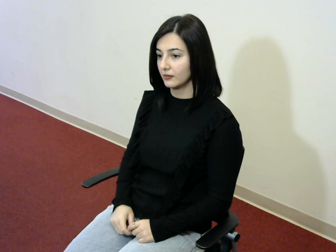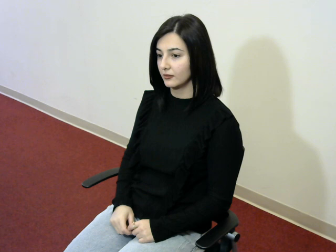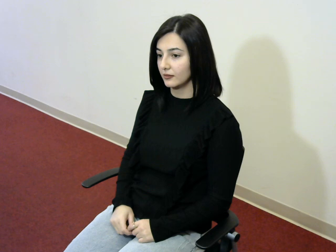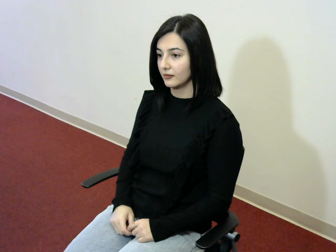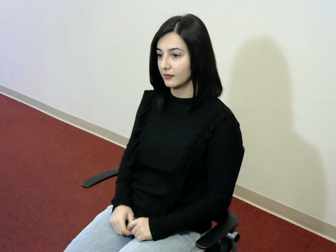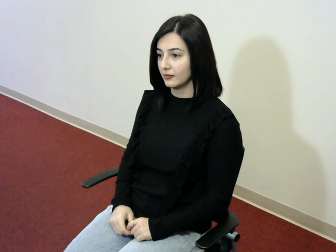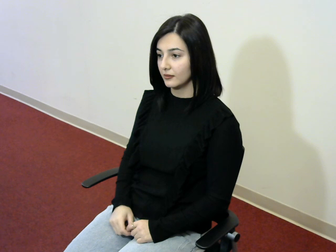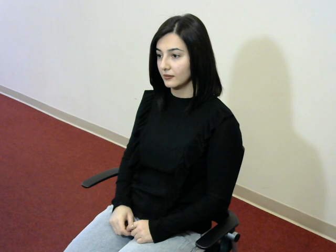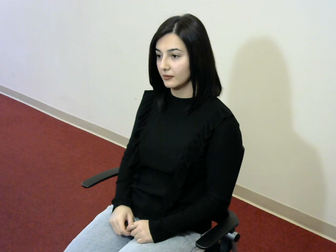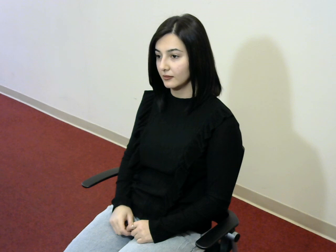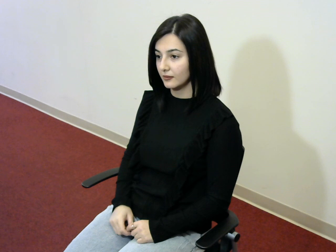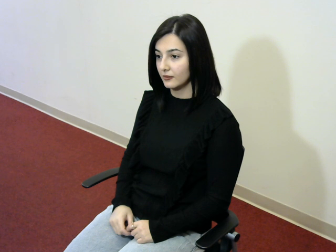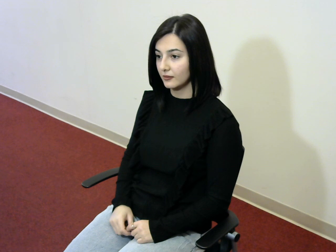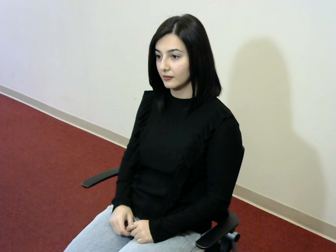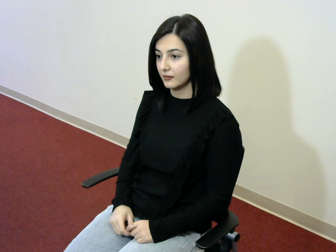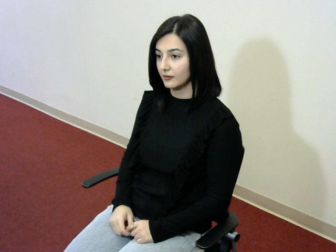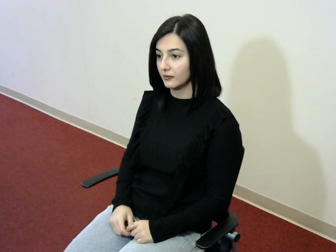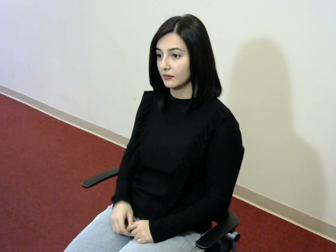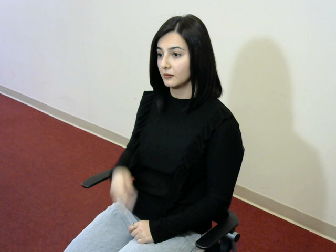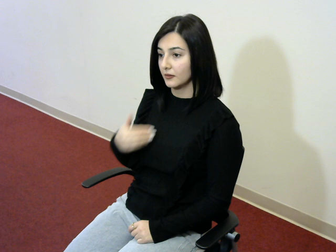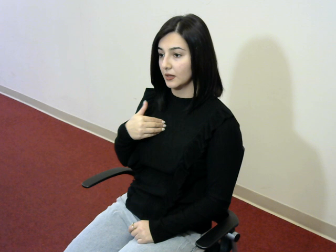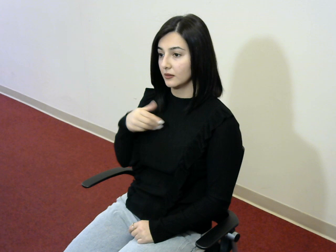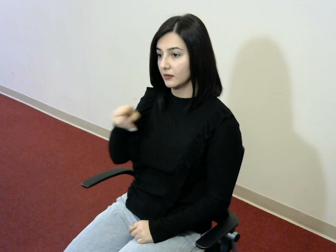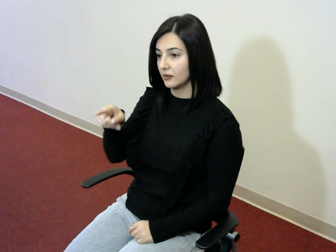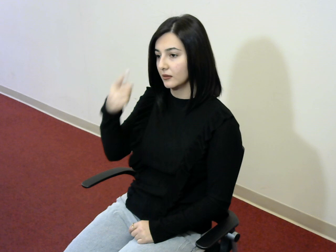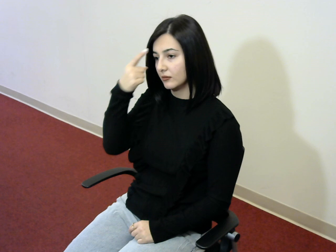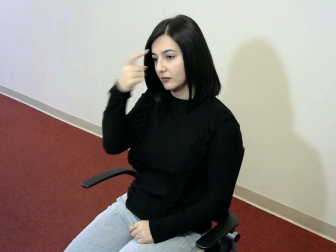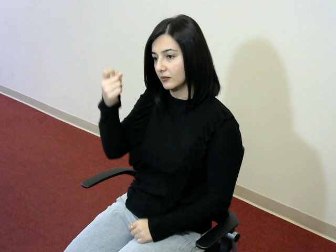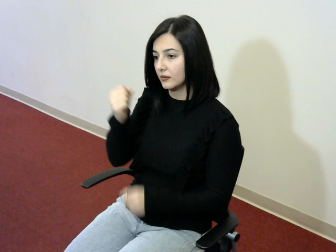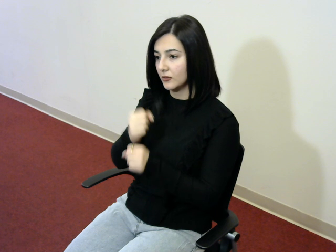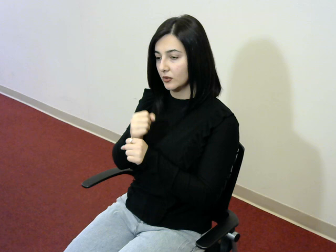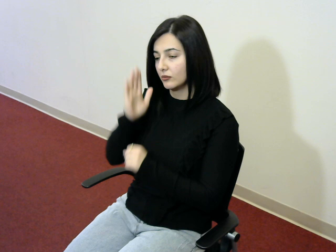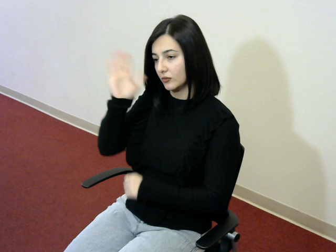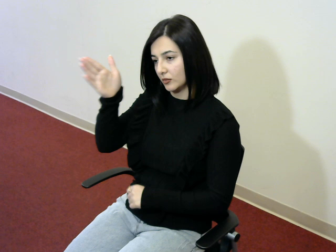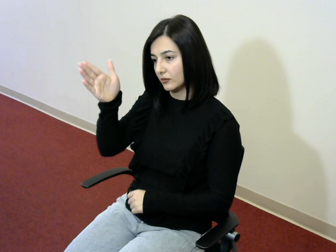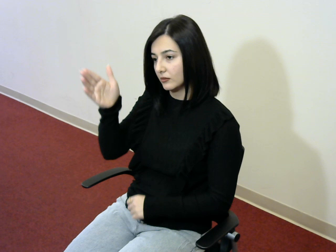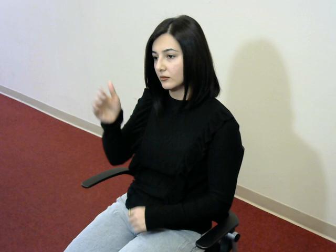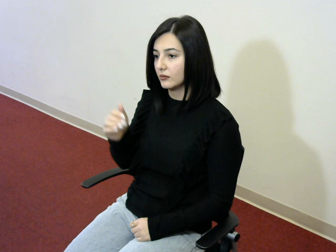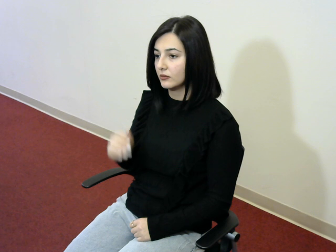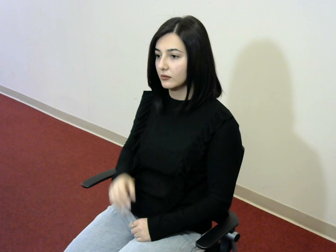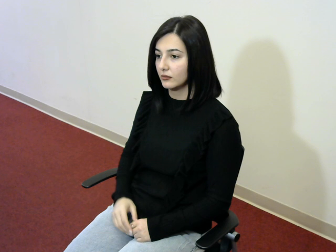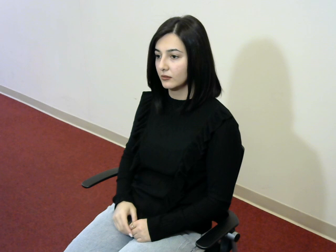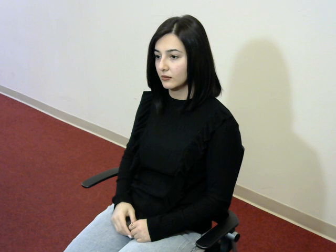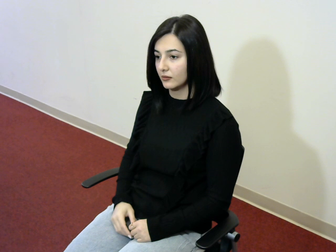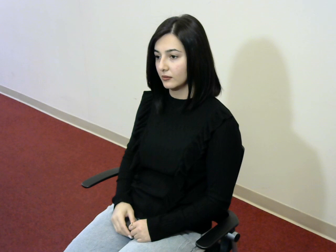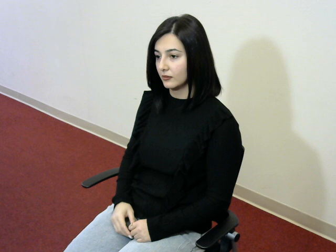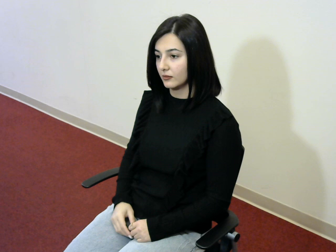Mən sizə xəbər edəcəyəm